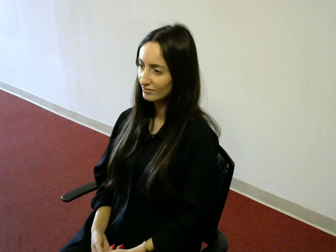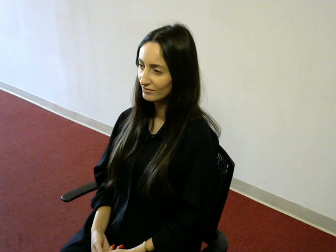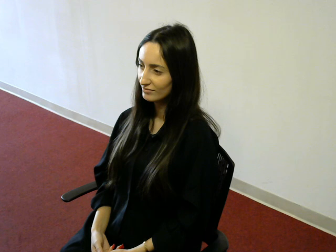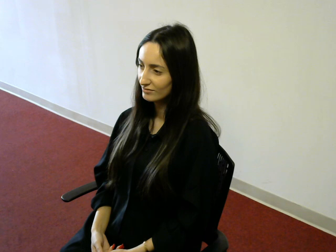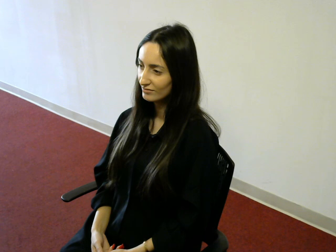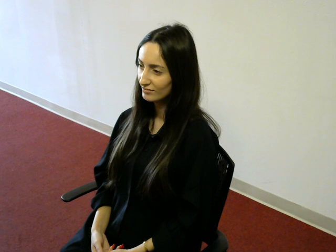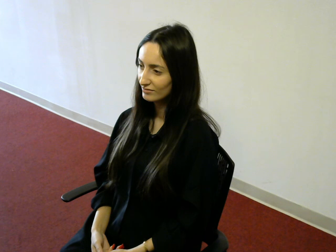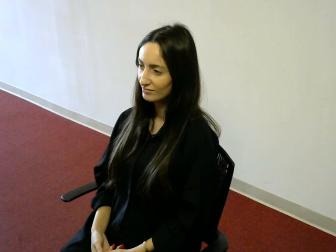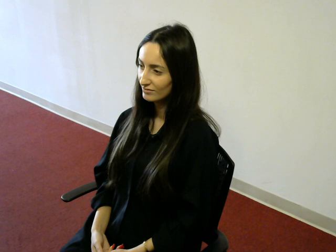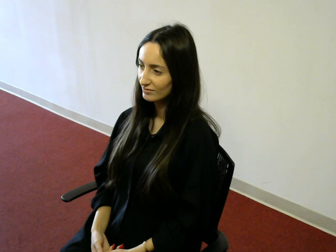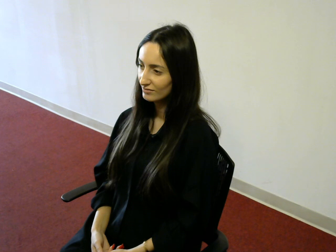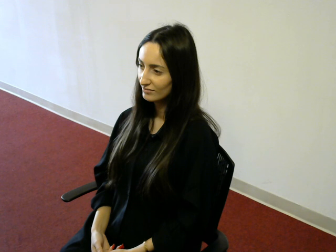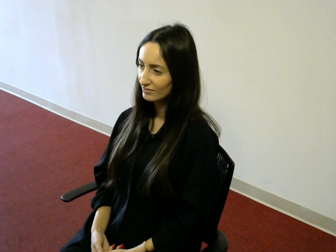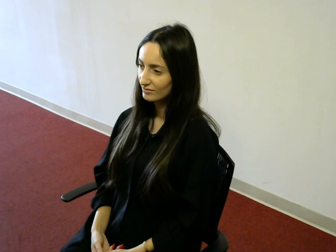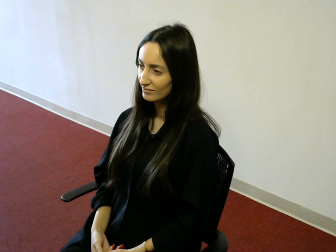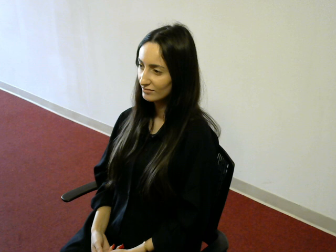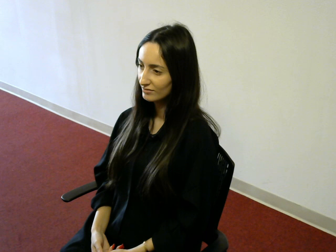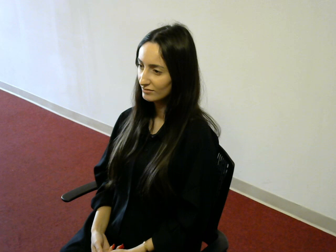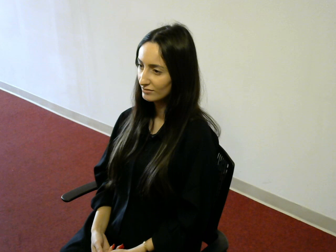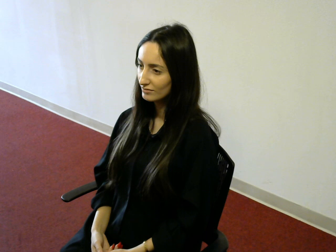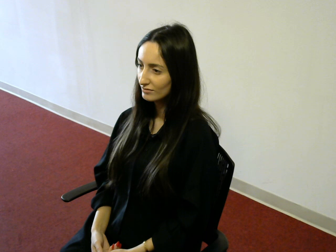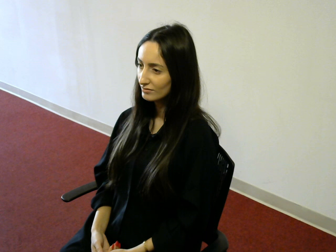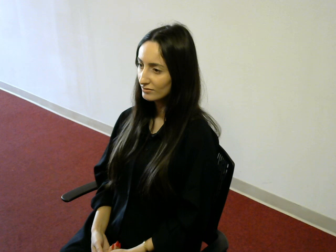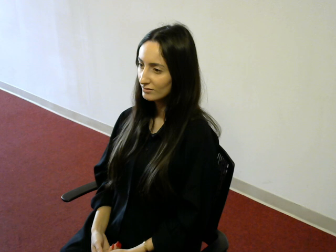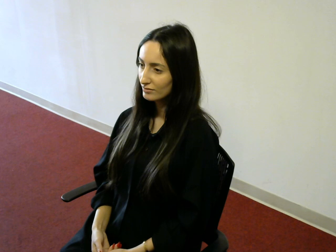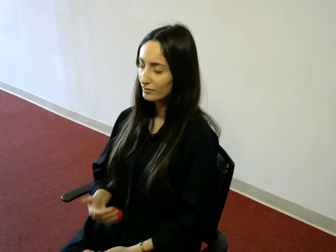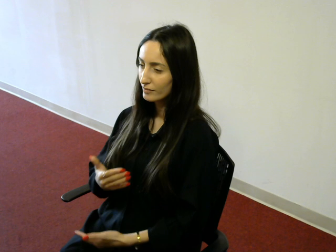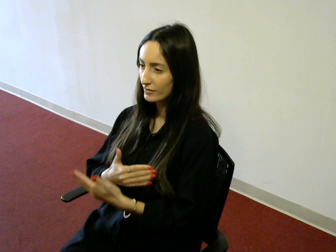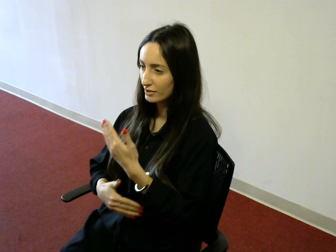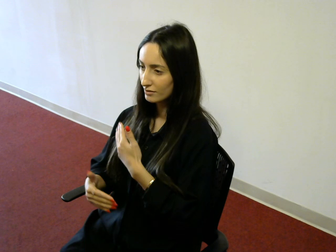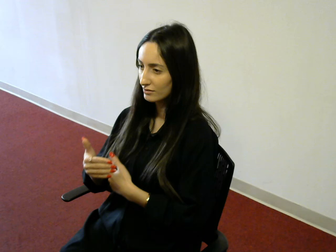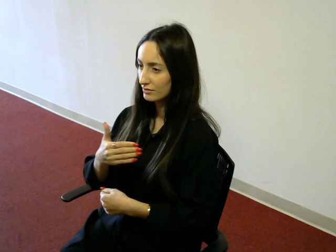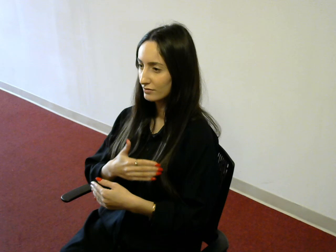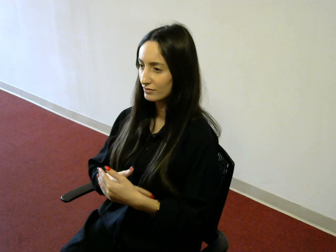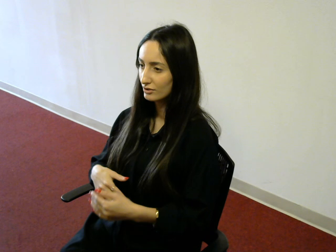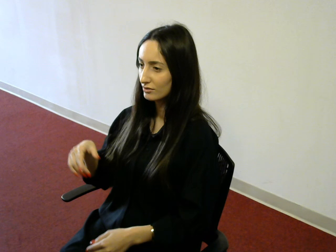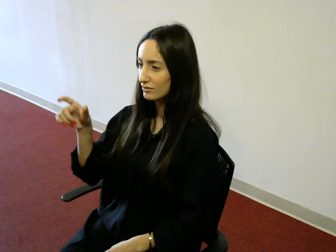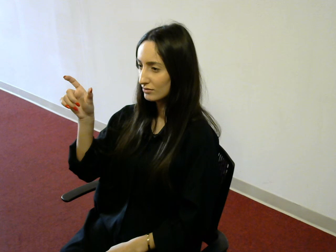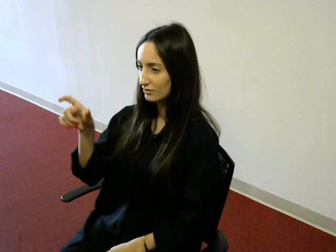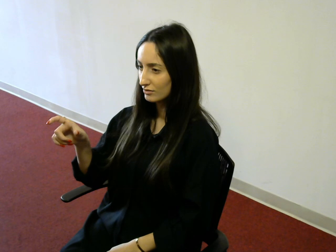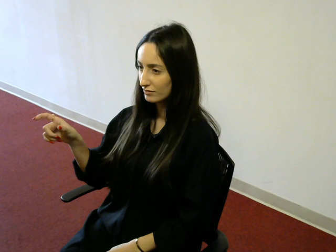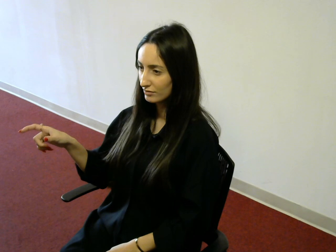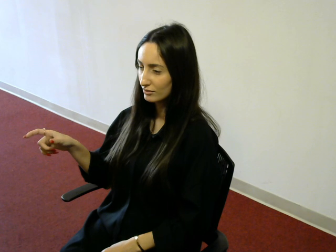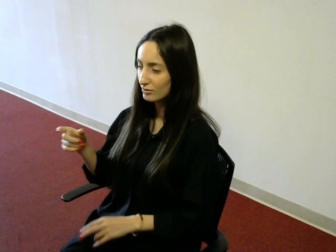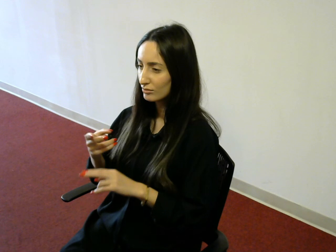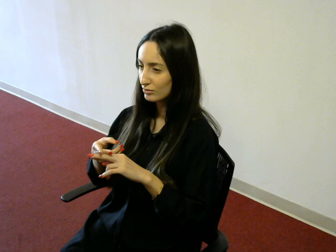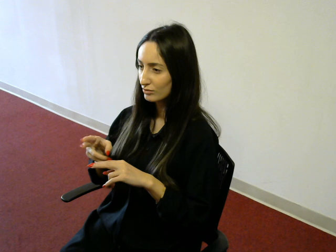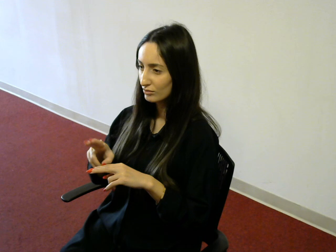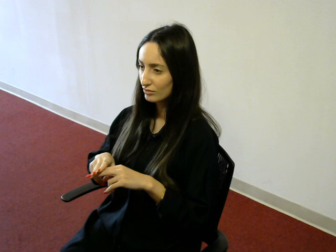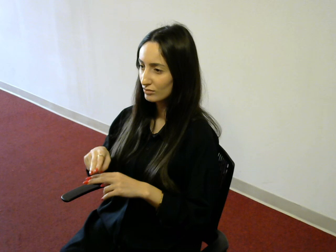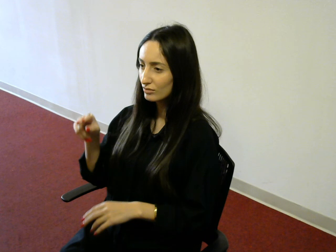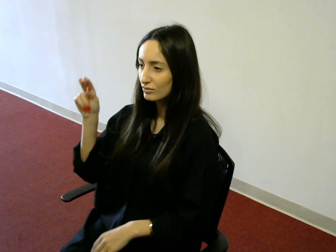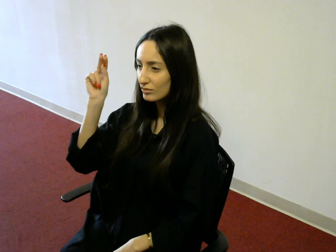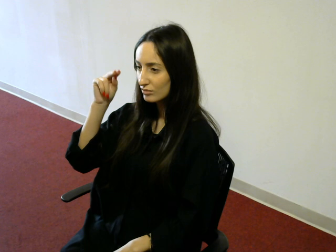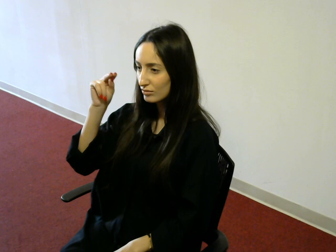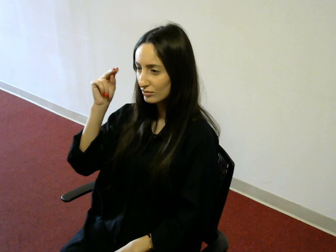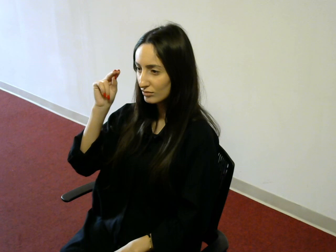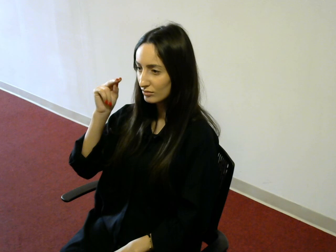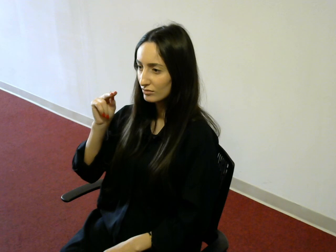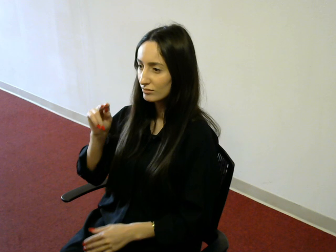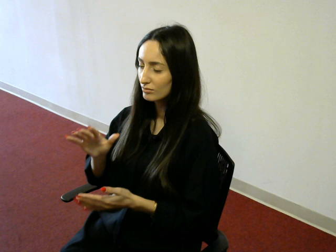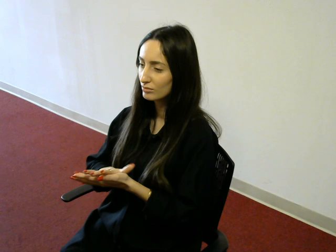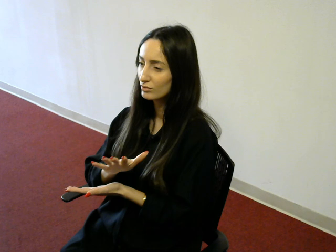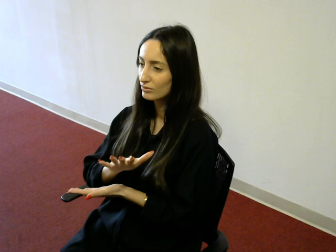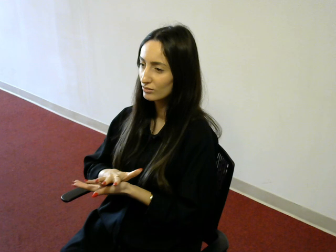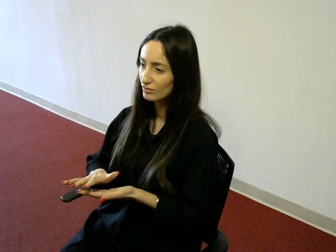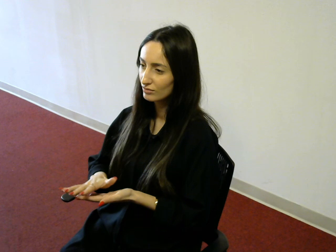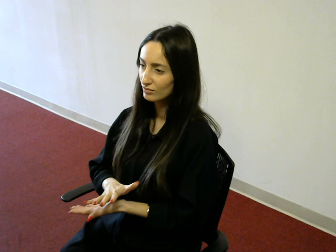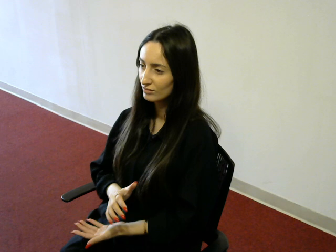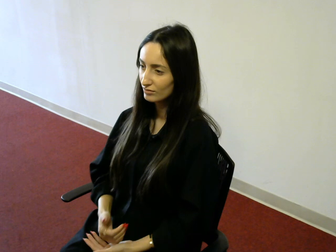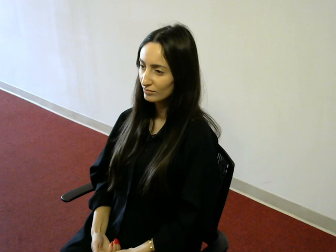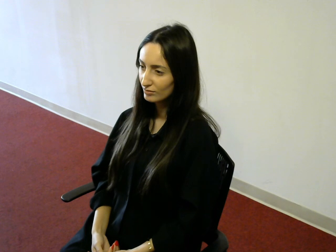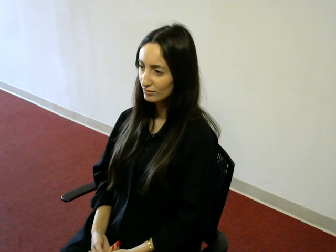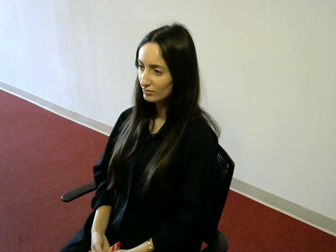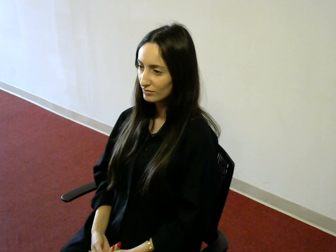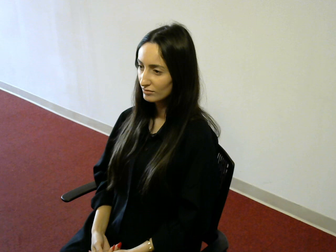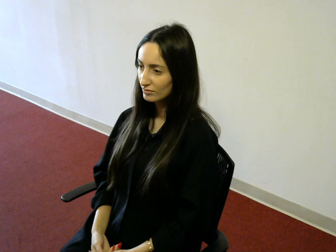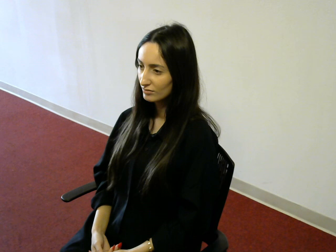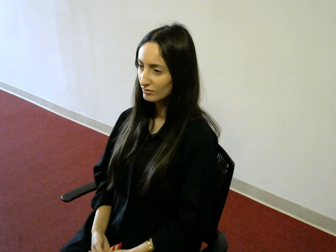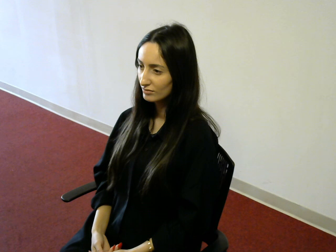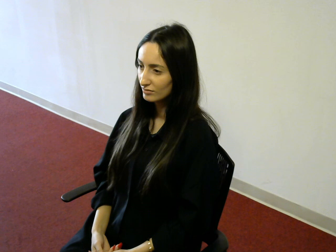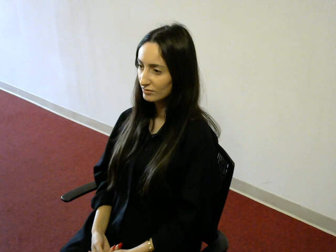Əlilliyi olan şəxslərə təhsil pulsuzdur